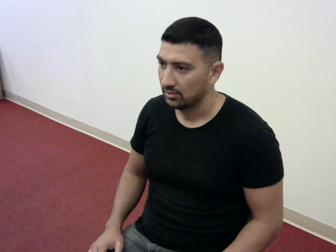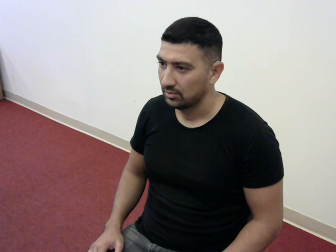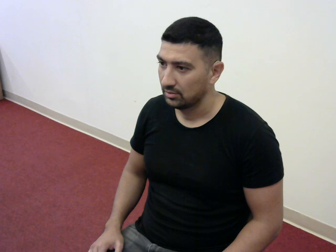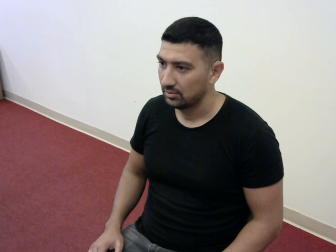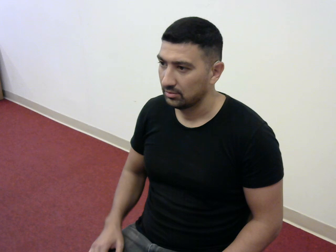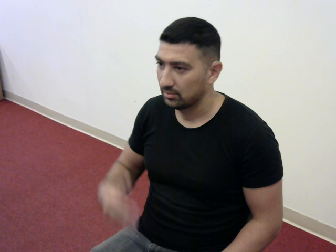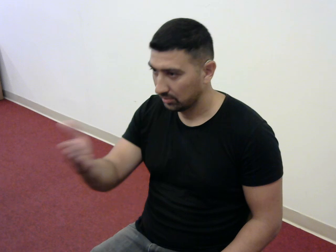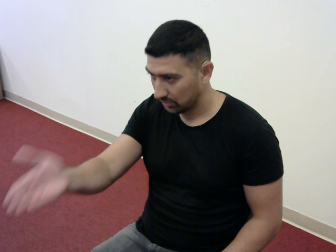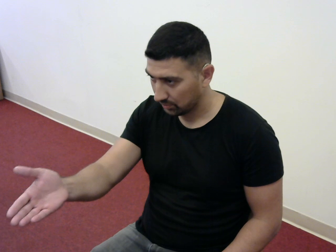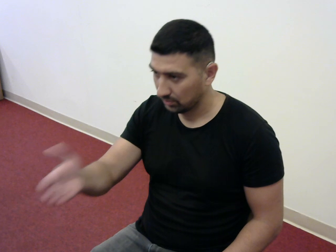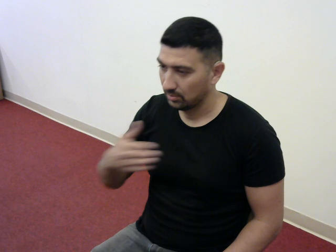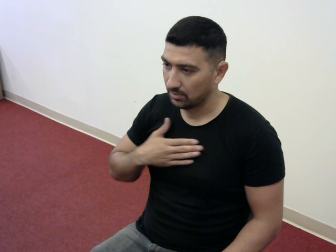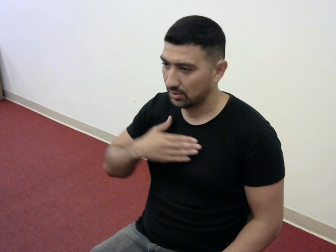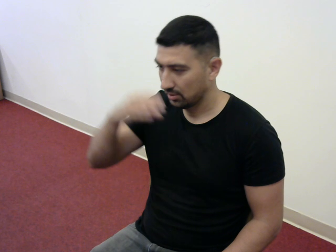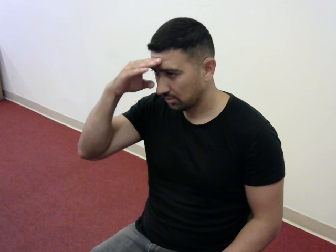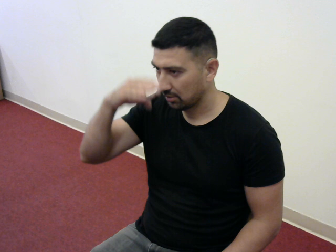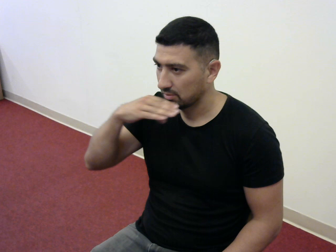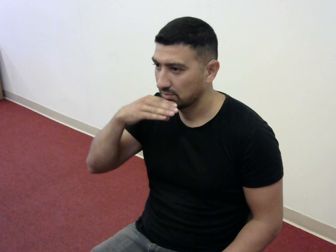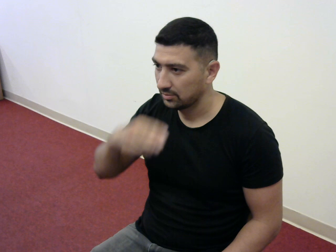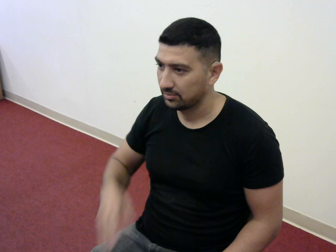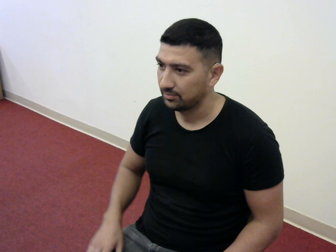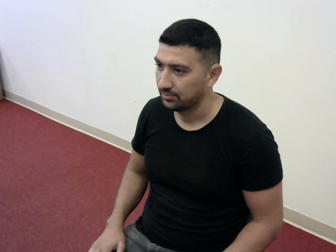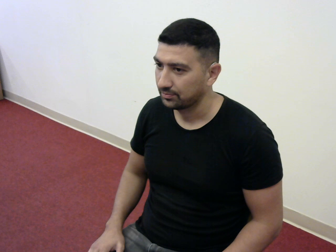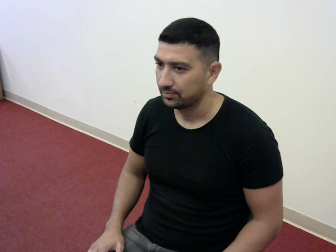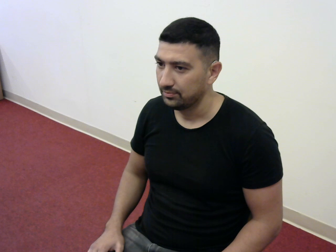Bu mənim atamdır